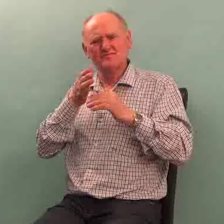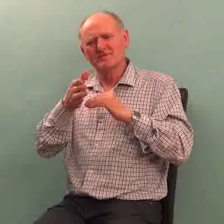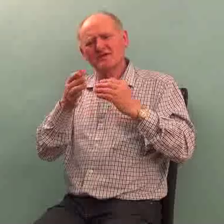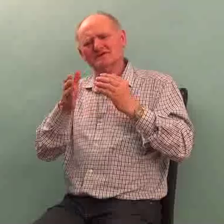Pusto.